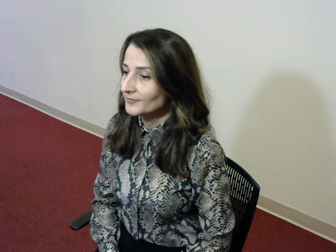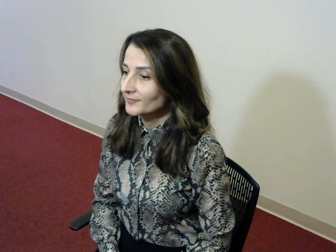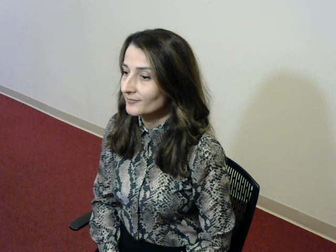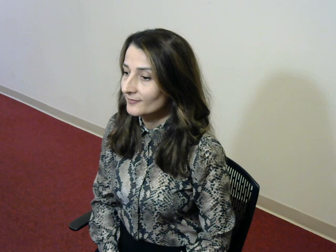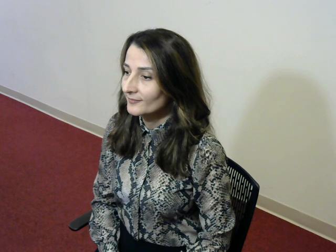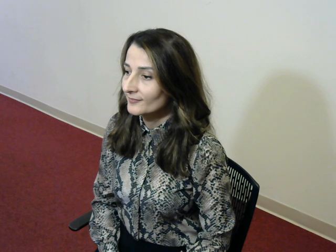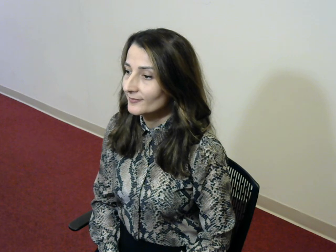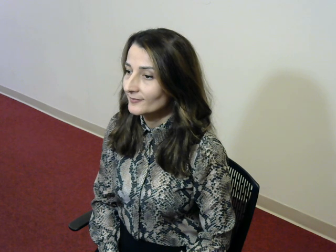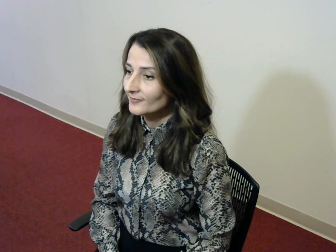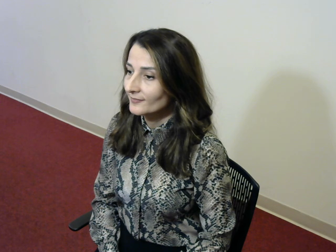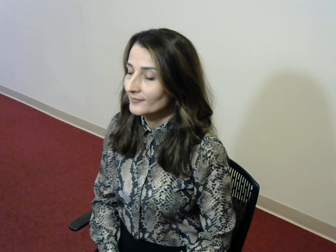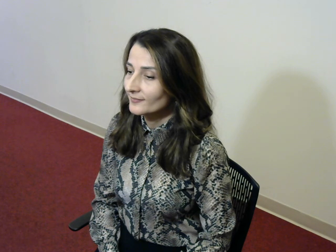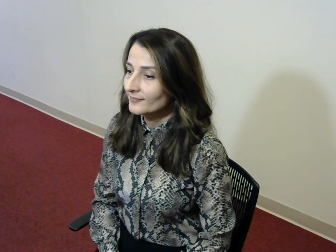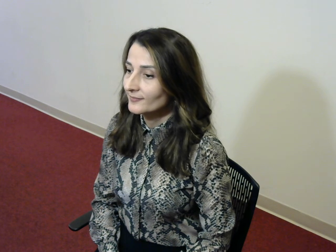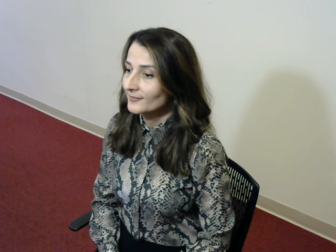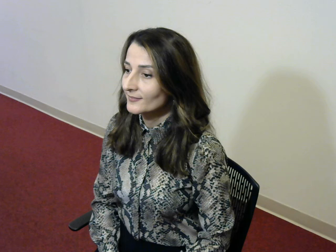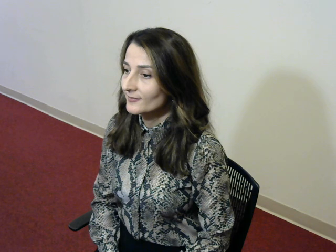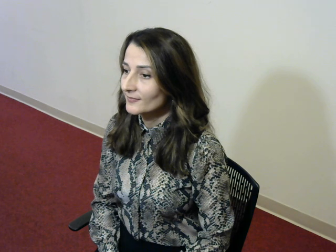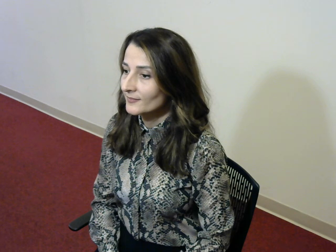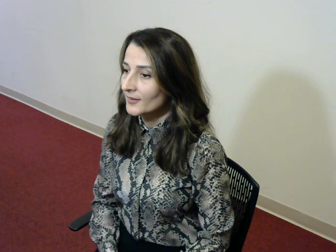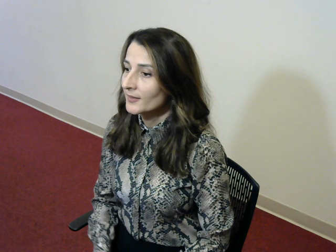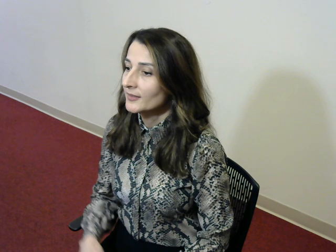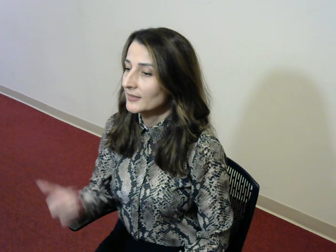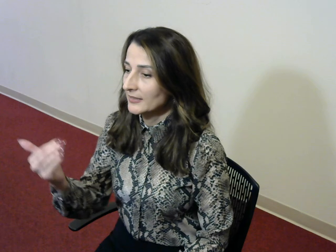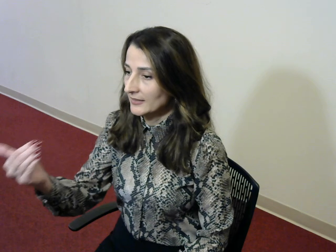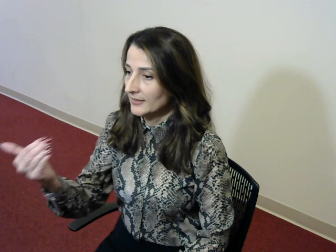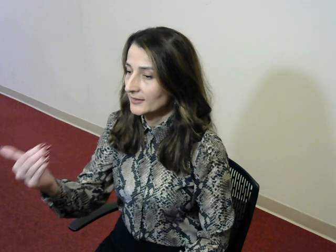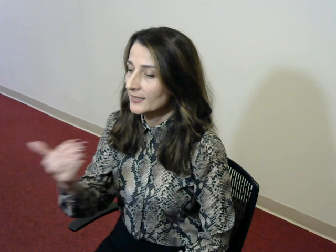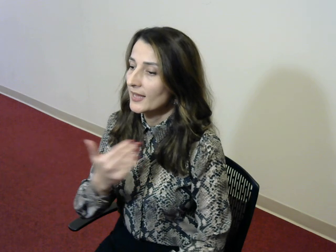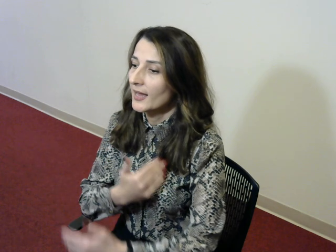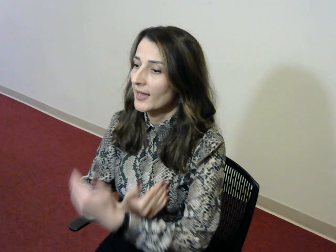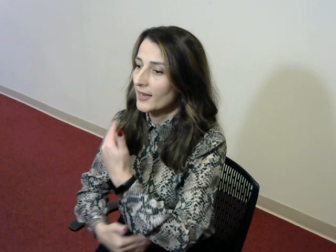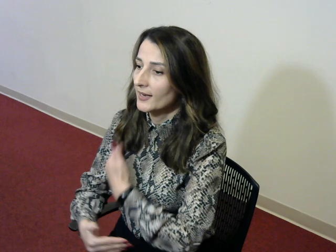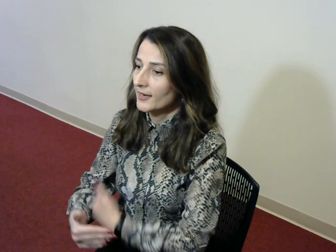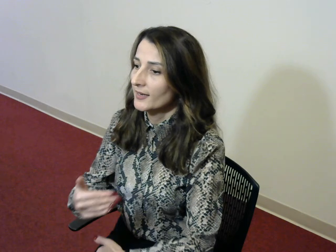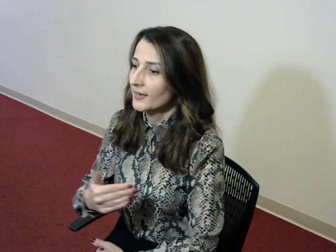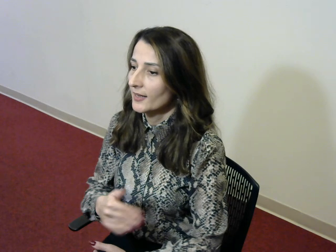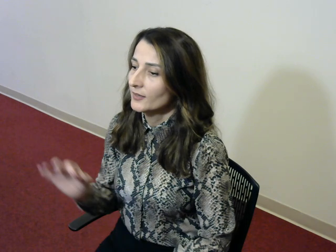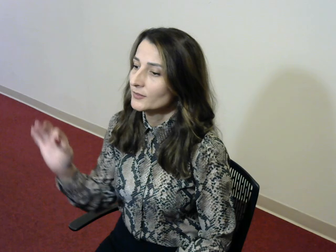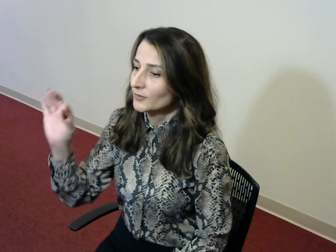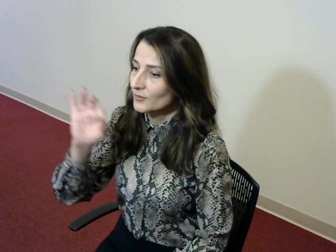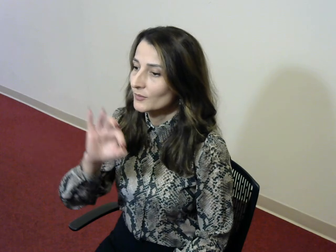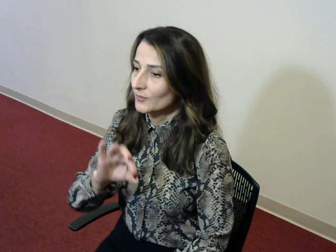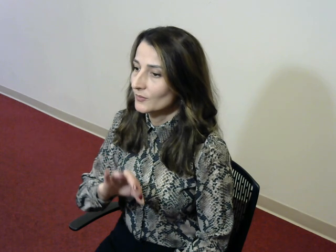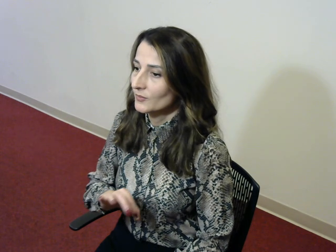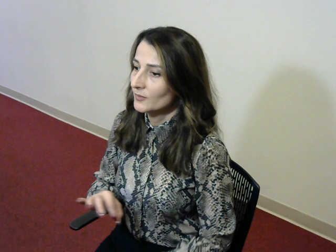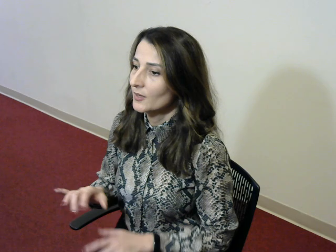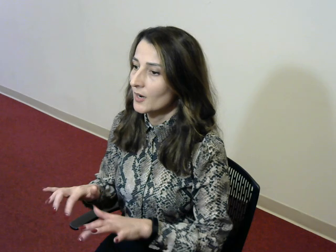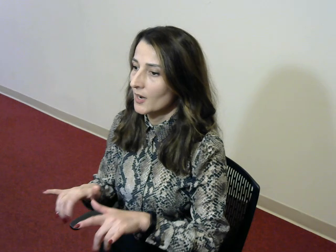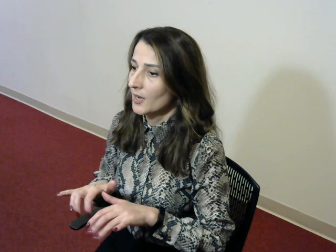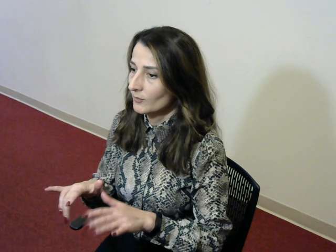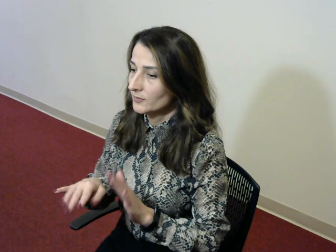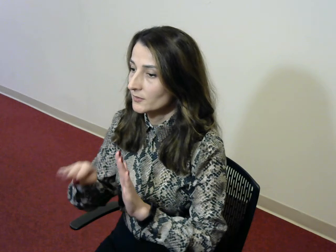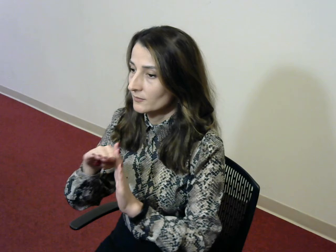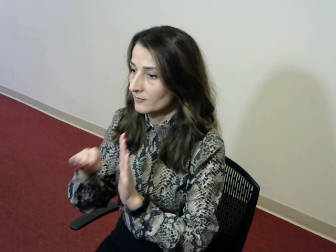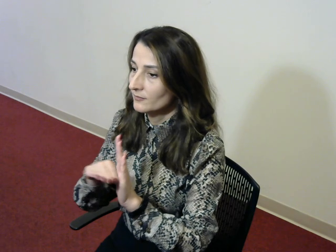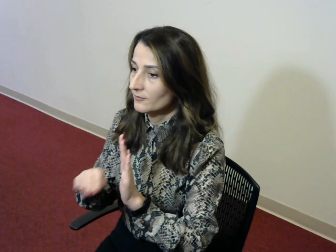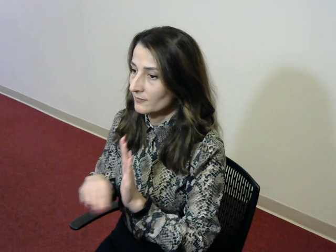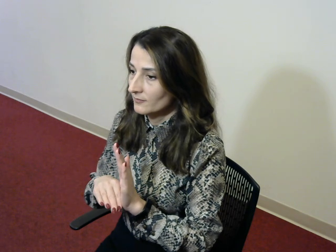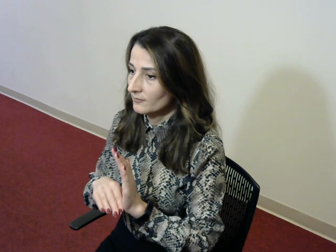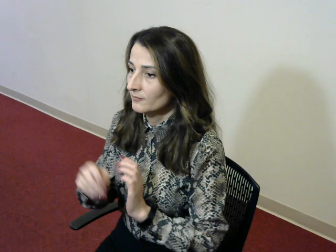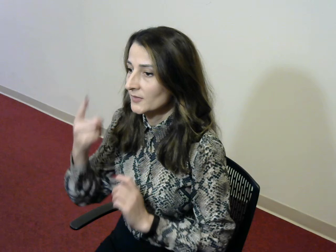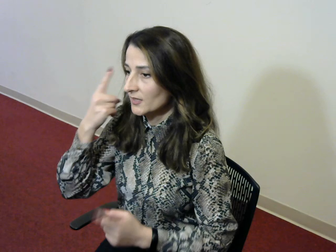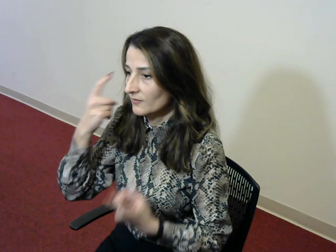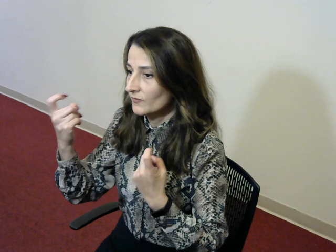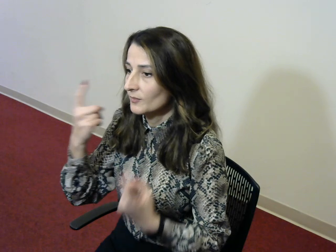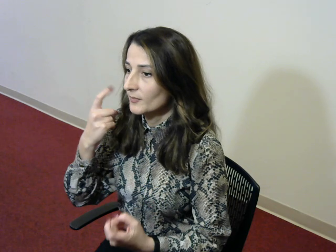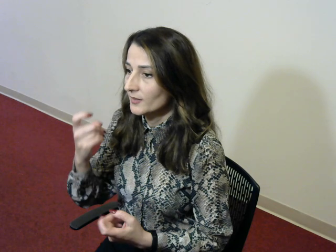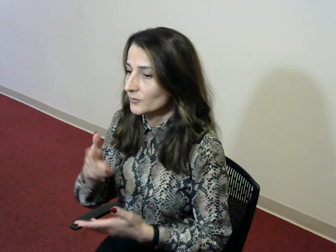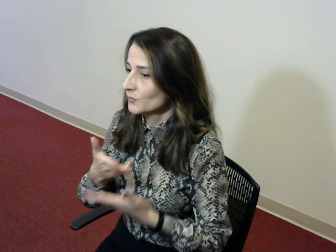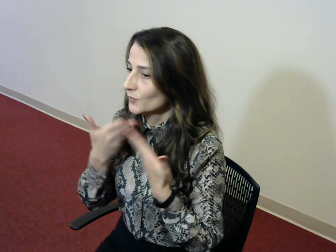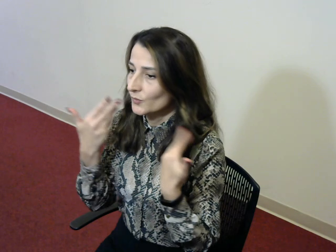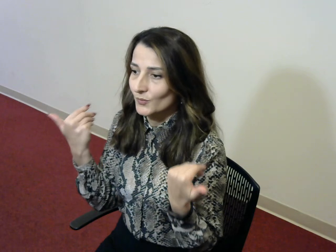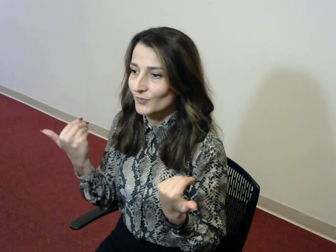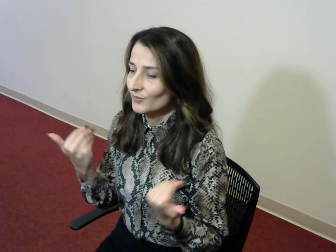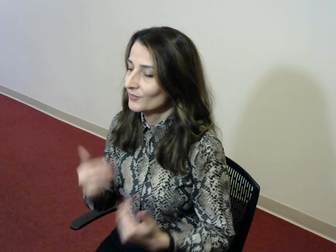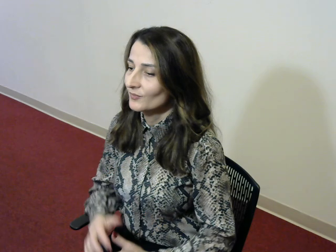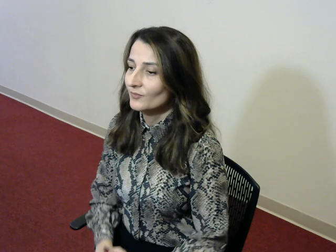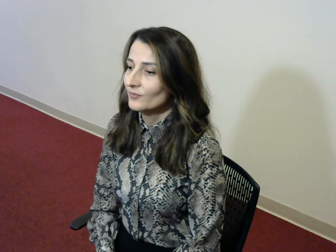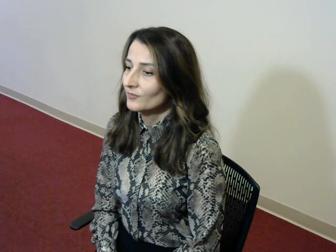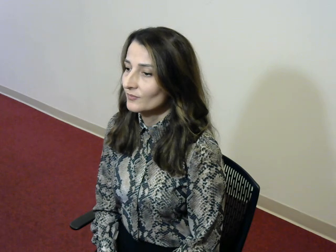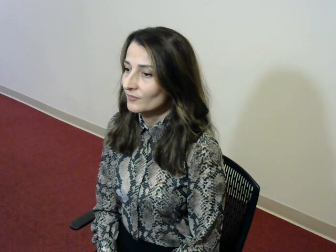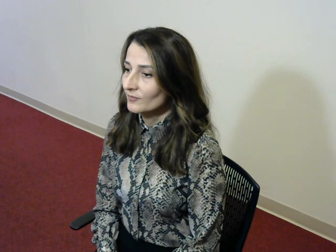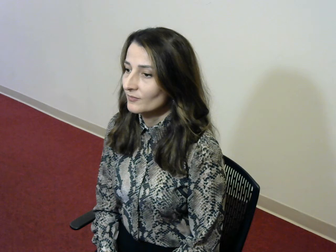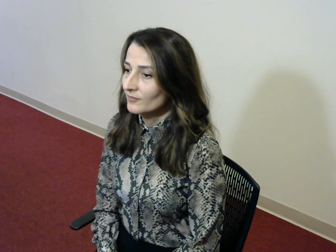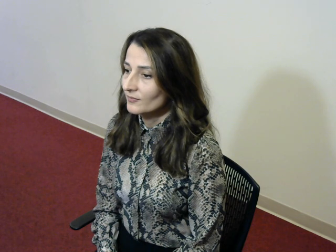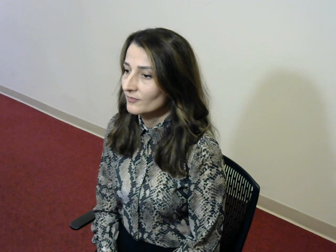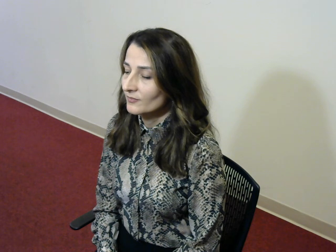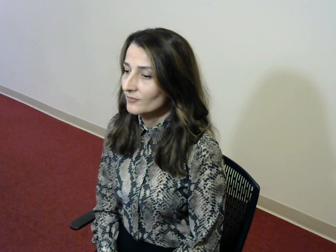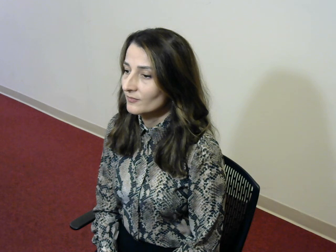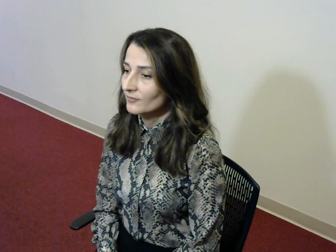Sizin əlilliyiniz haqqınızda sistemdə məlumat yoxdur